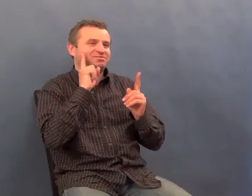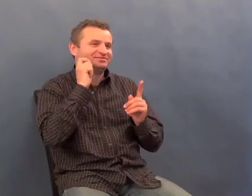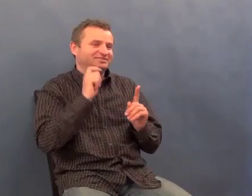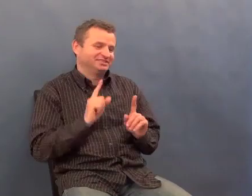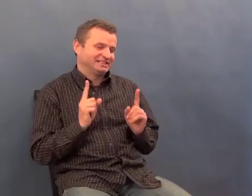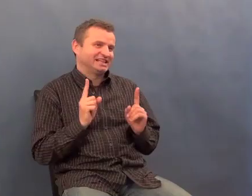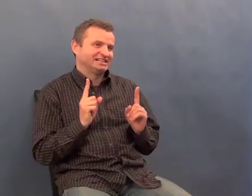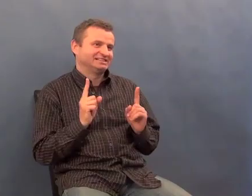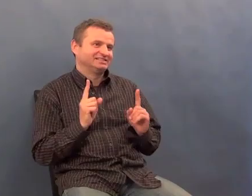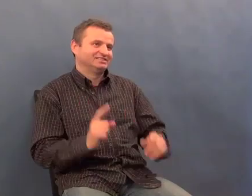Jest zakaz.